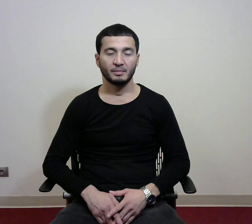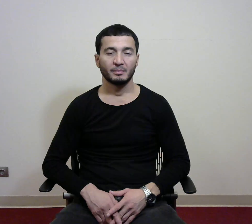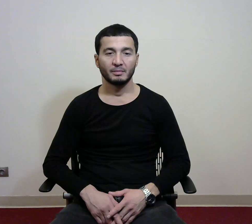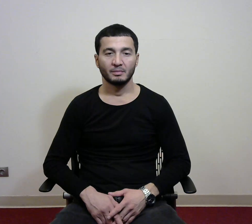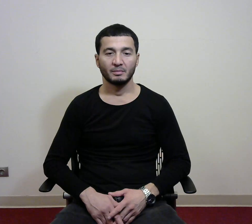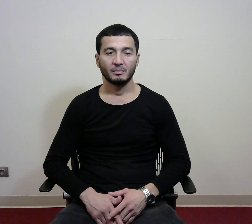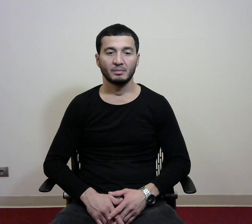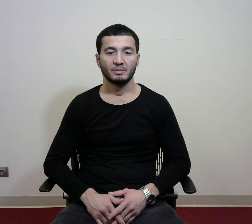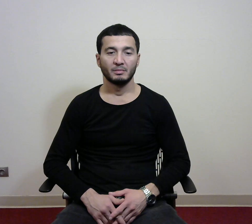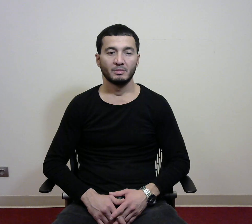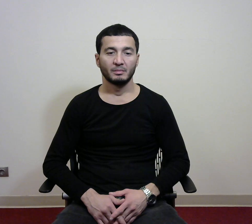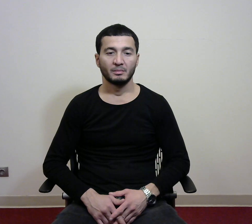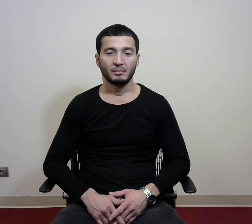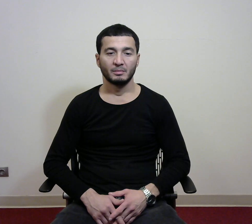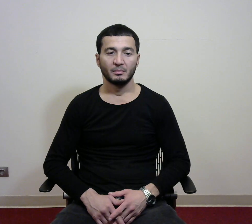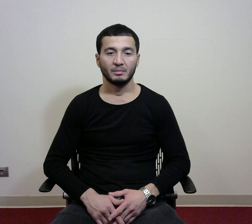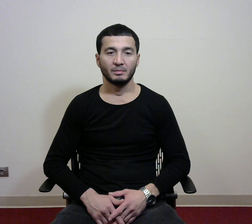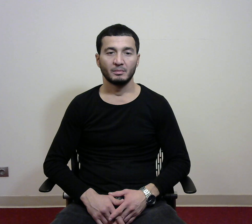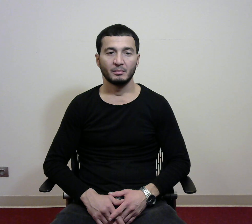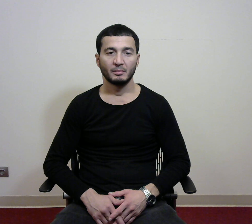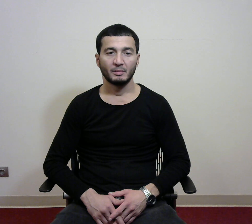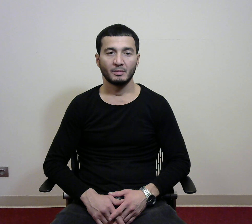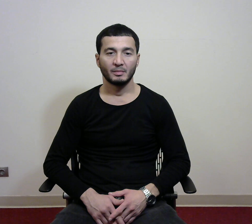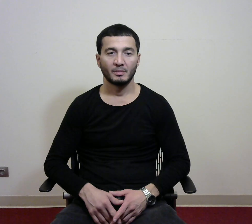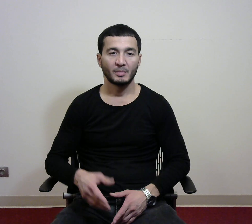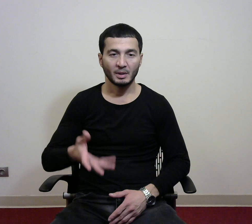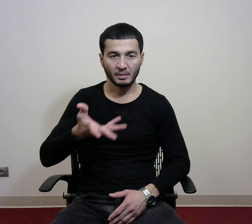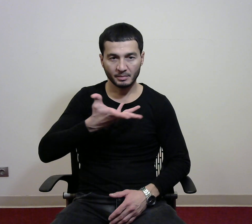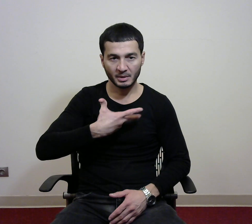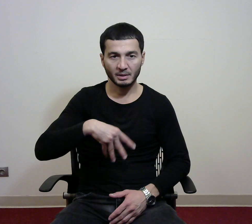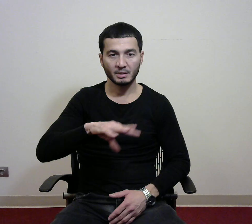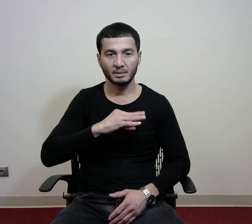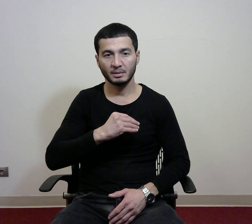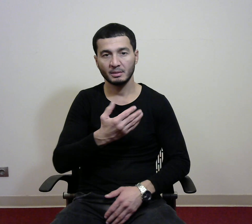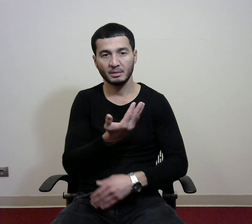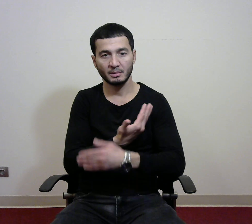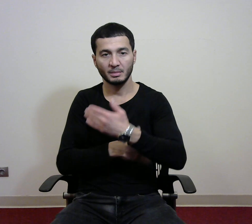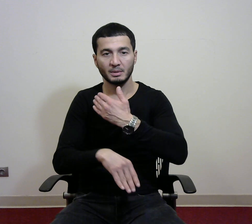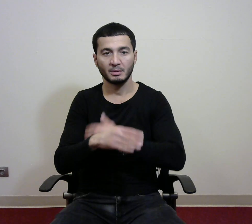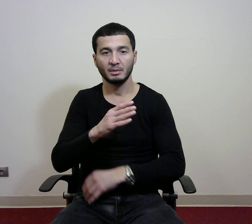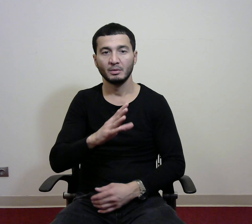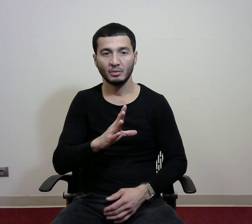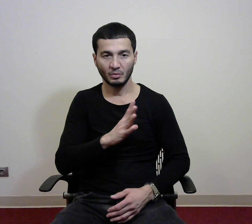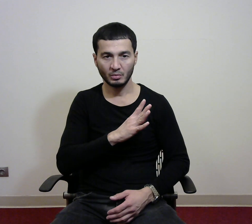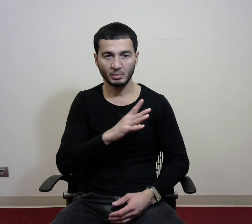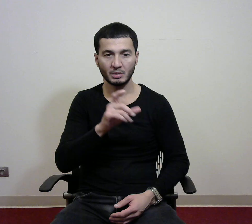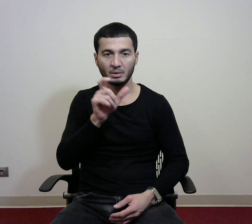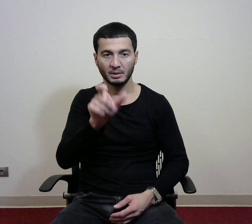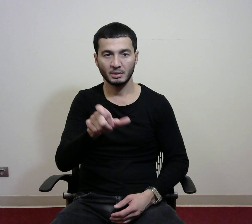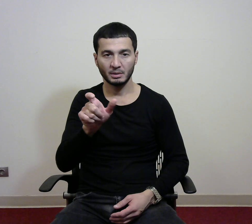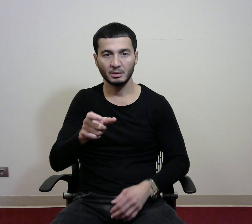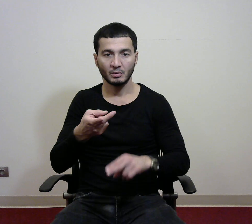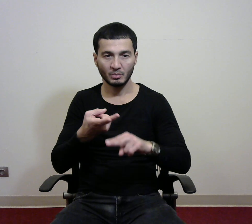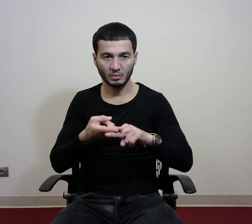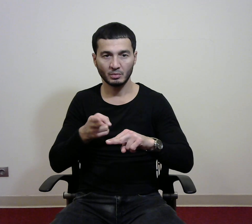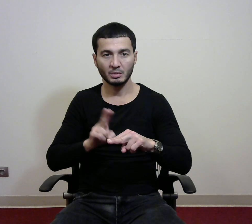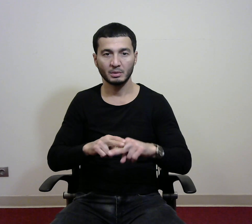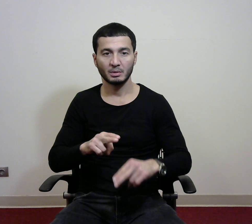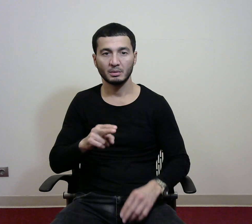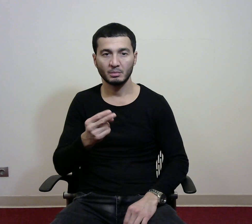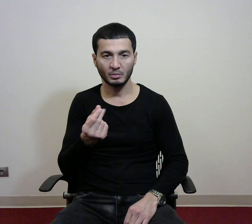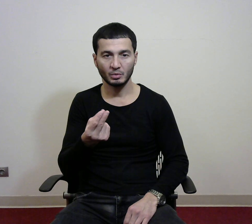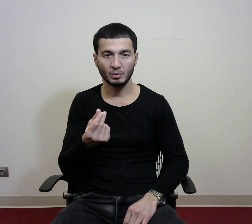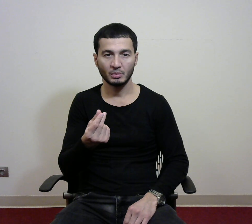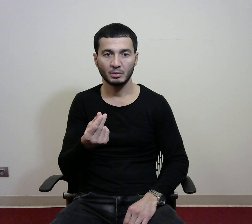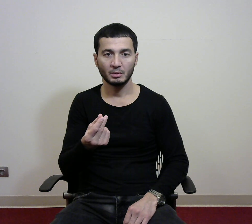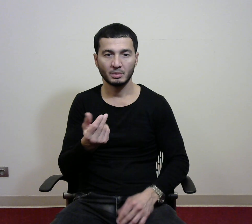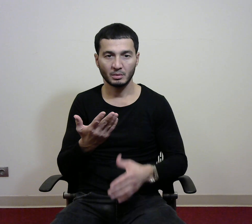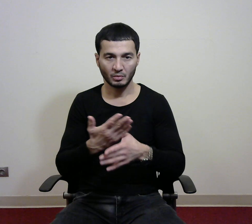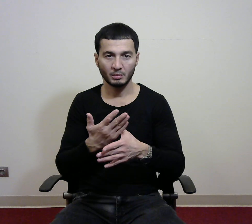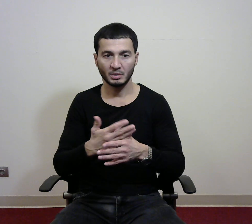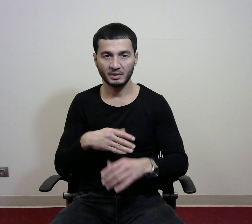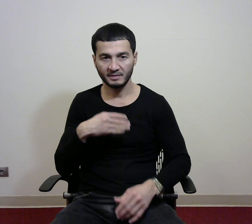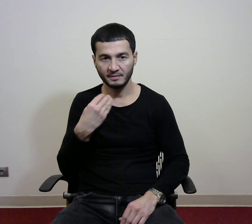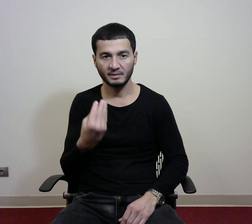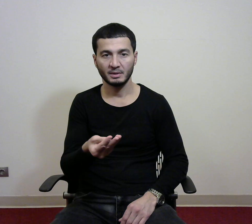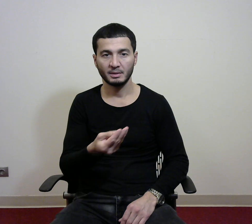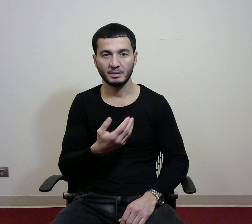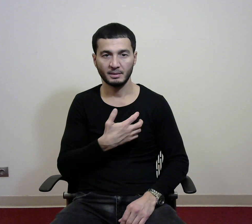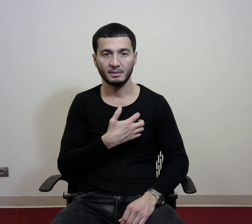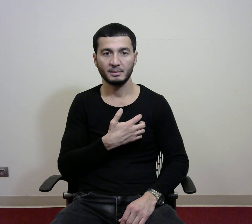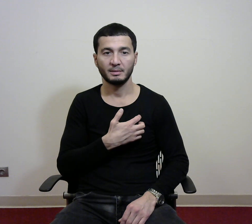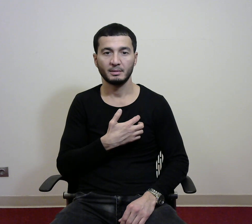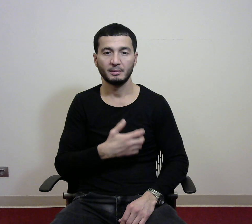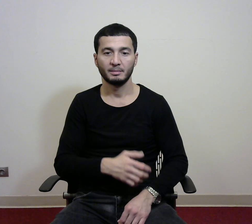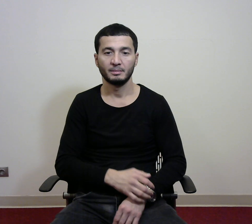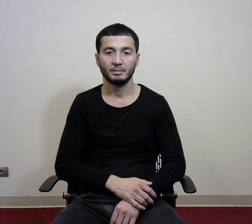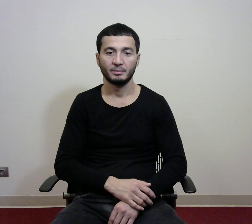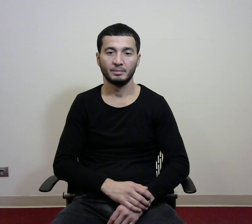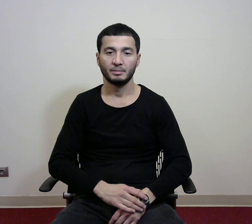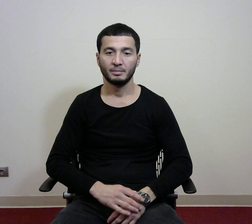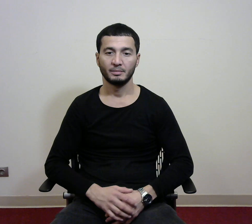Biz əlilliyi olan şəxslər üçün pul yardım vermək istəyirik